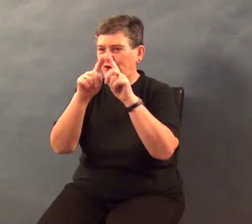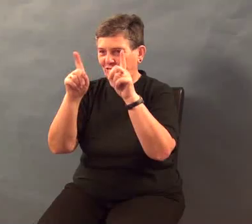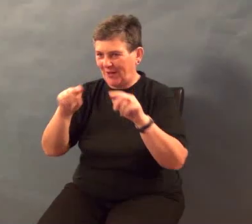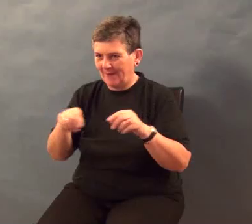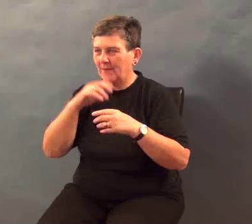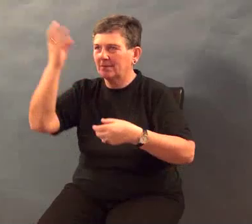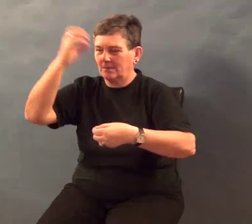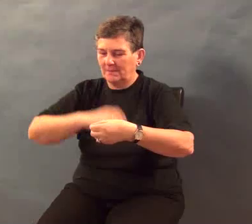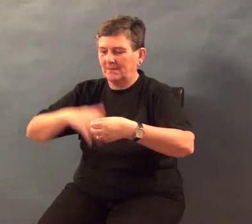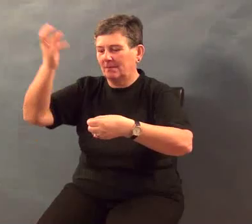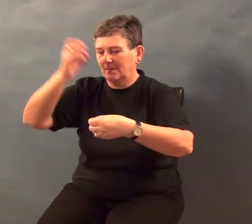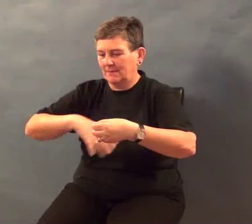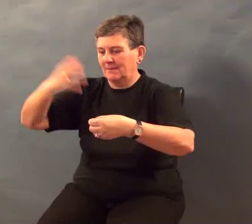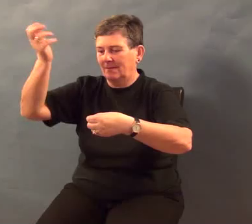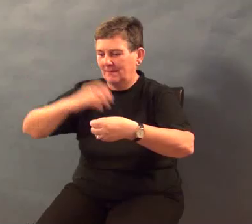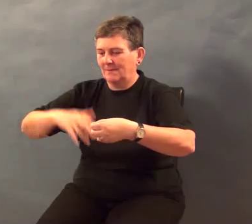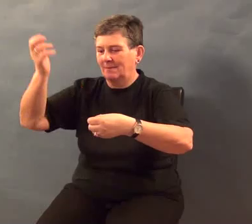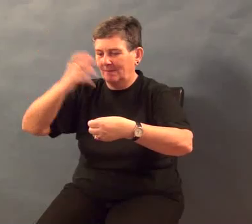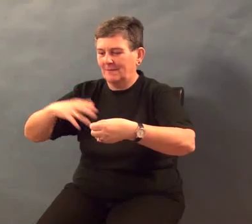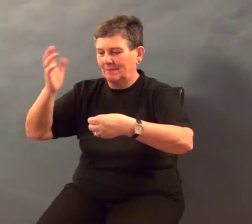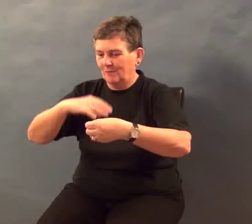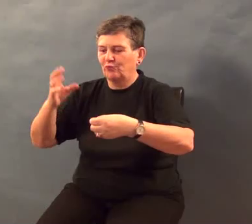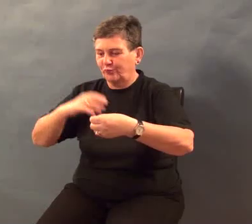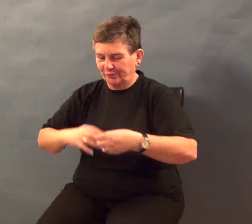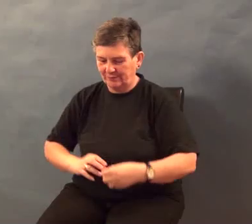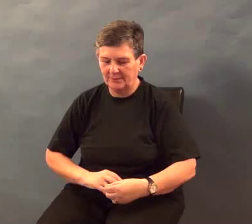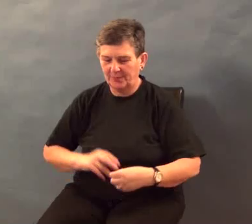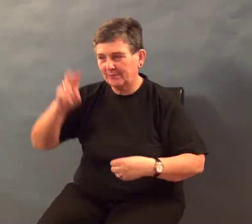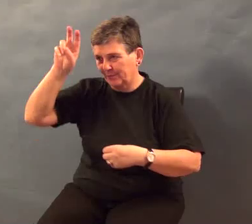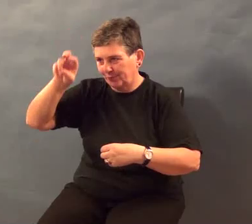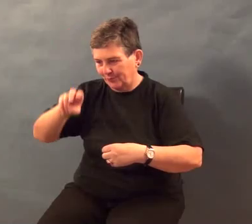Zbiera je i wkłada je do fartucha.